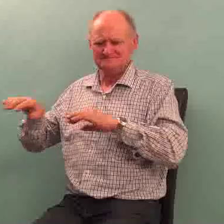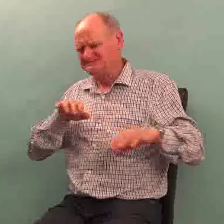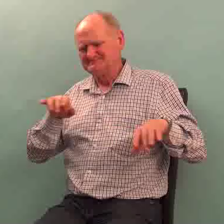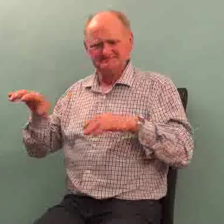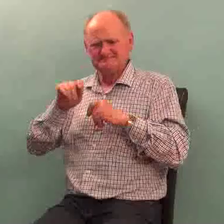Sprawdzają.